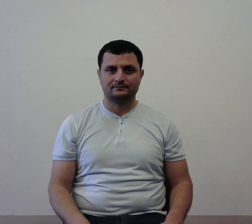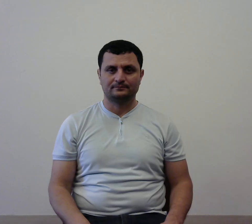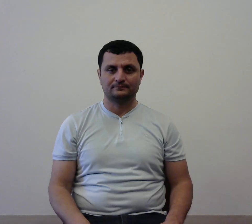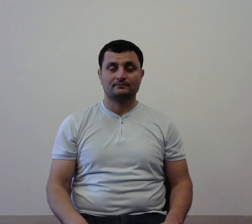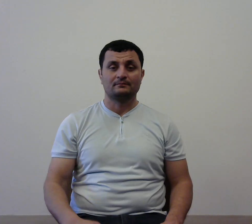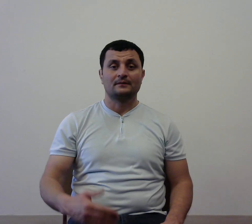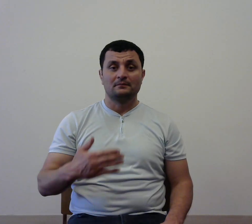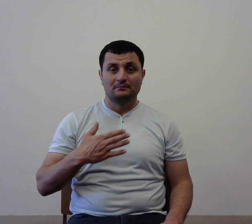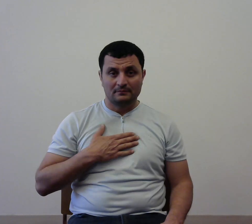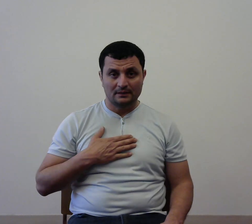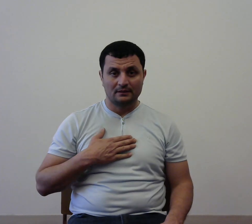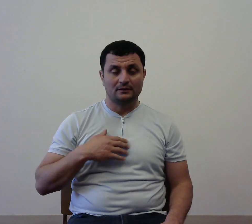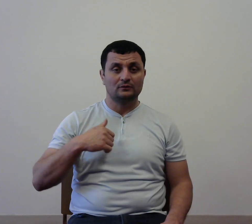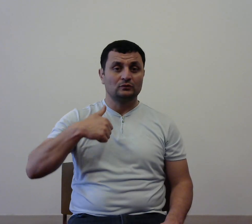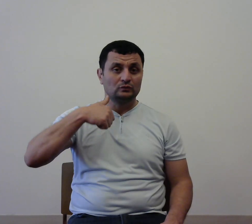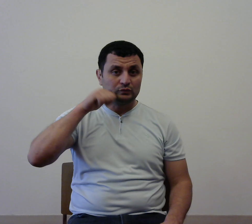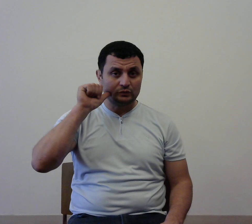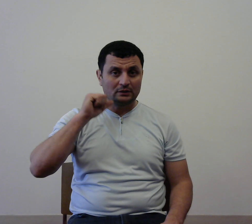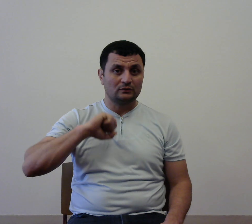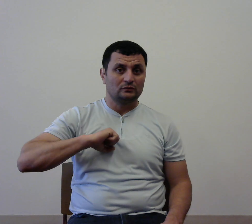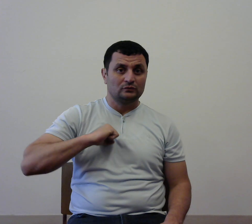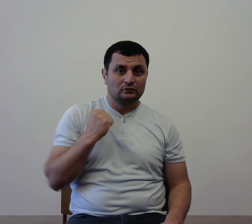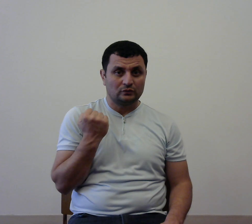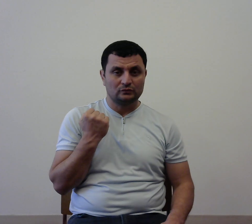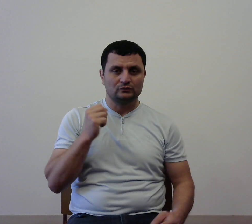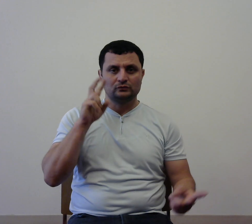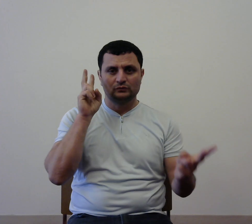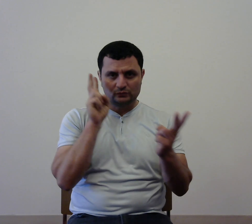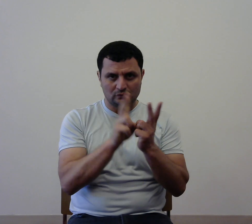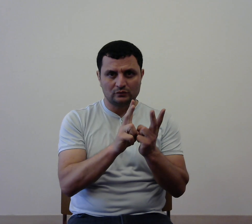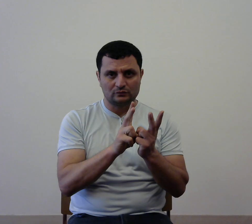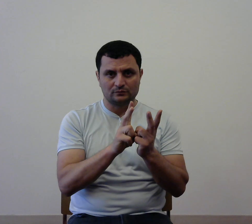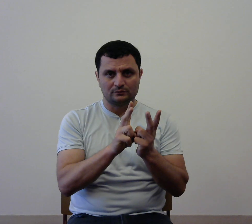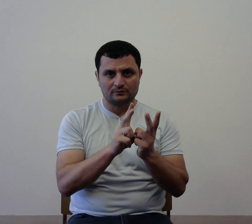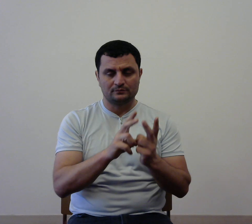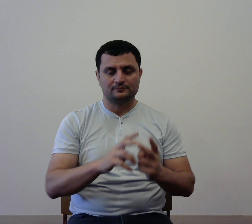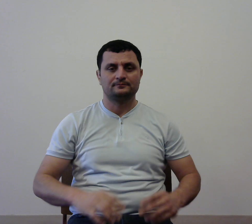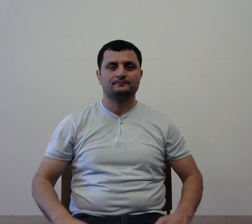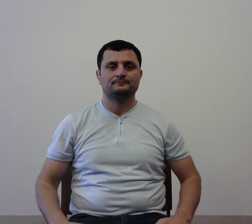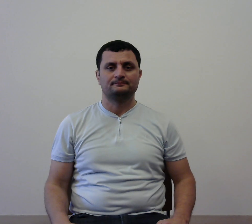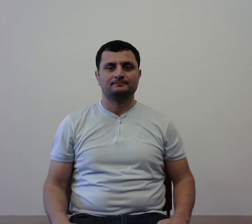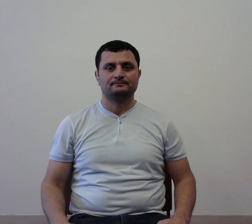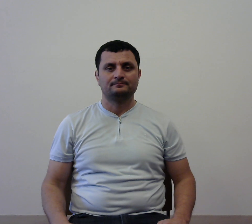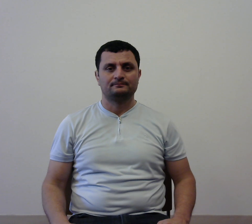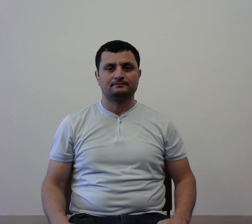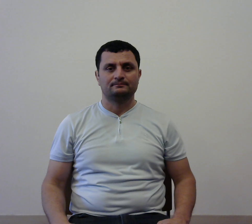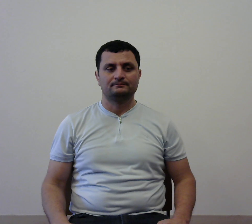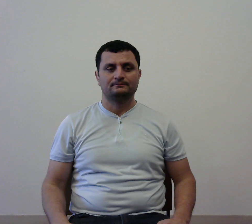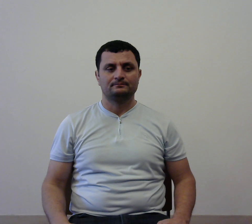Mən dünən dostlarımla görüşmüşdüm